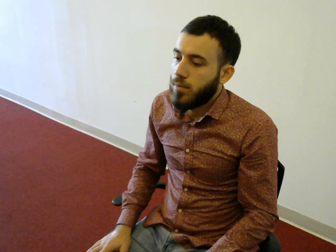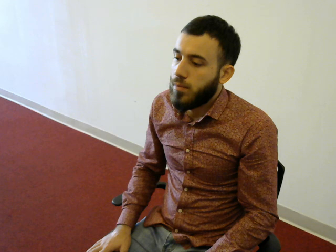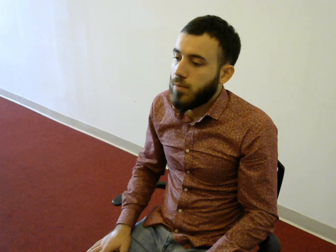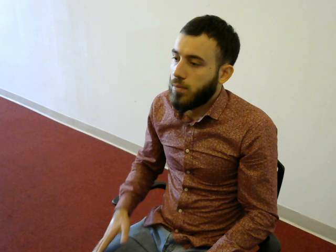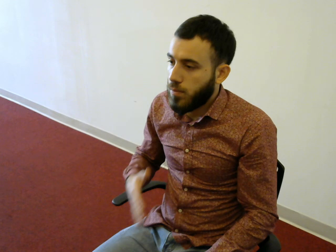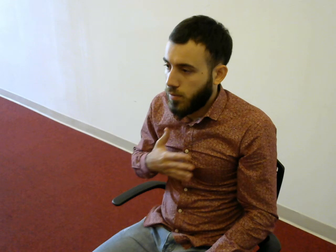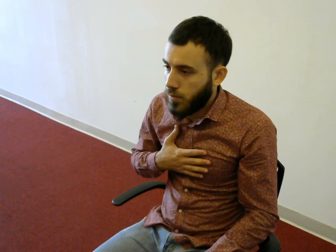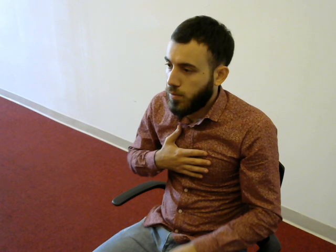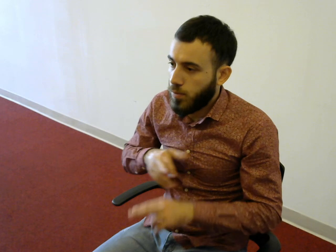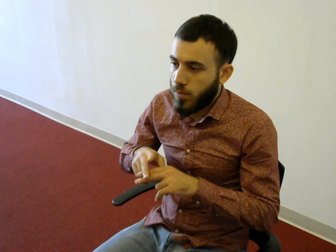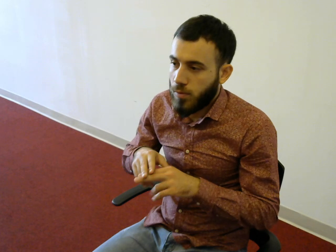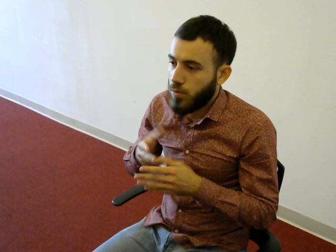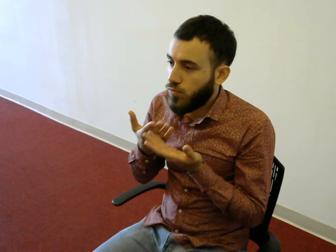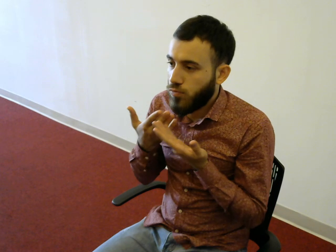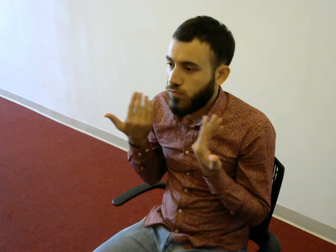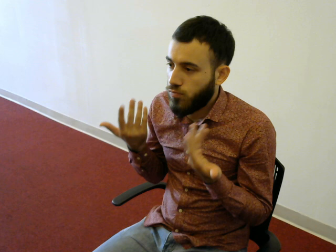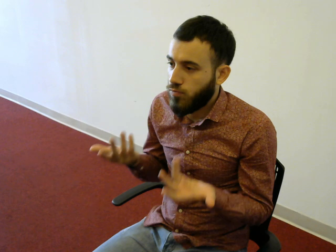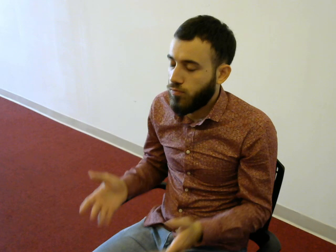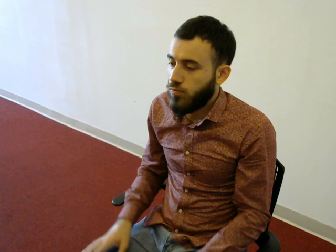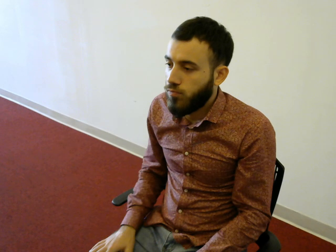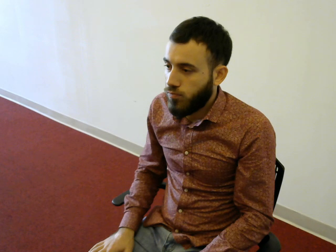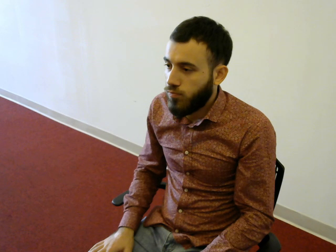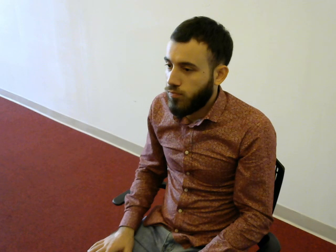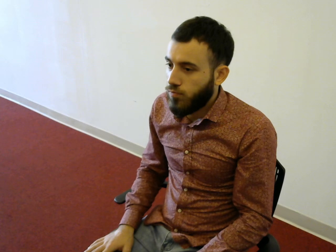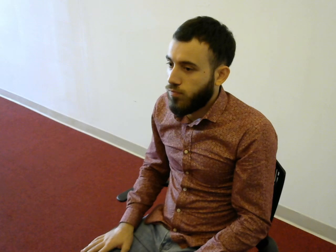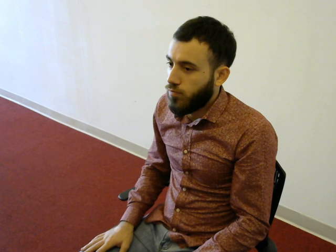Mənim şəxsiyyət vəsiqəm yoxdur